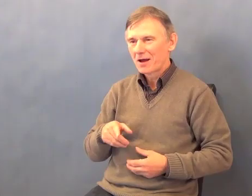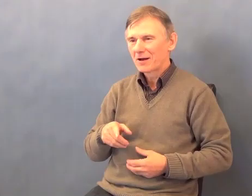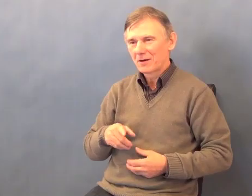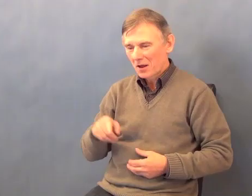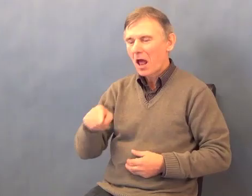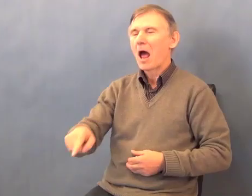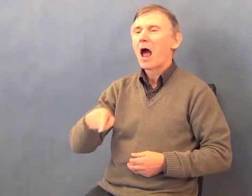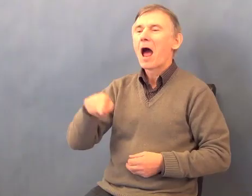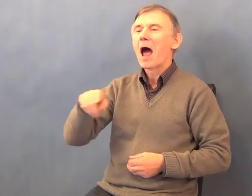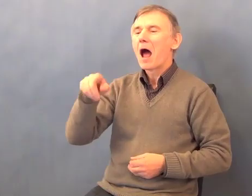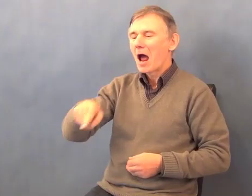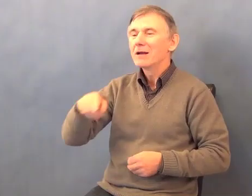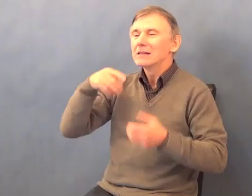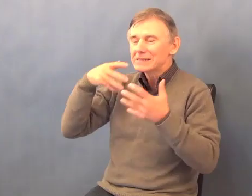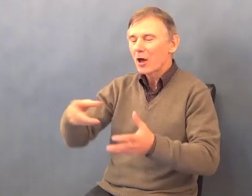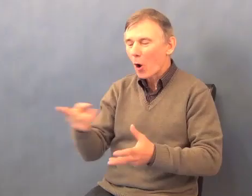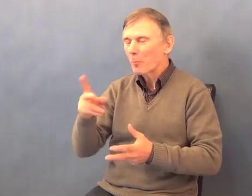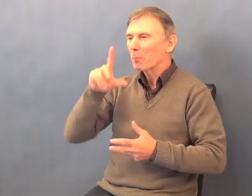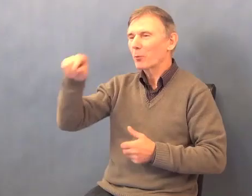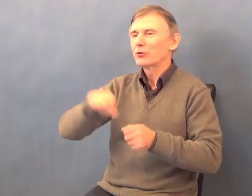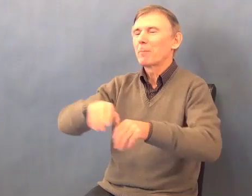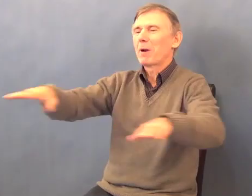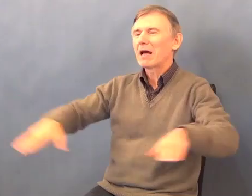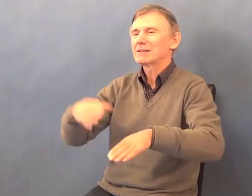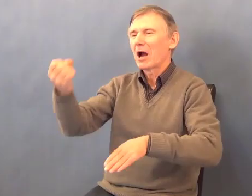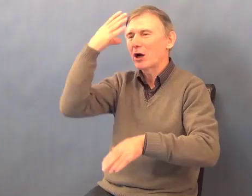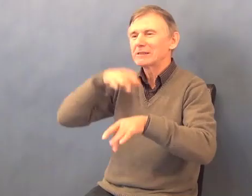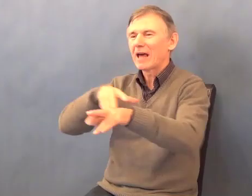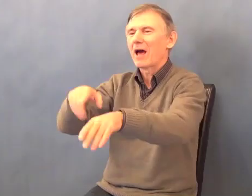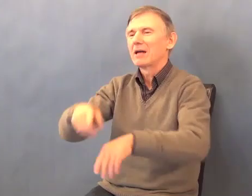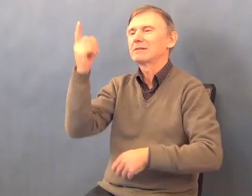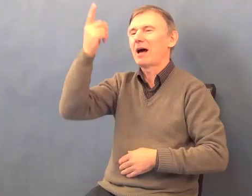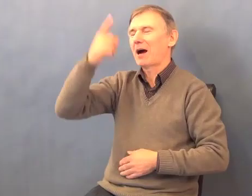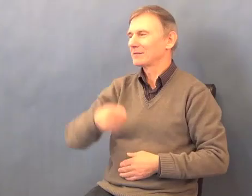Oni oboje chcą pójść pływać, opalać się nad rzeką.